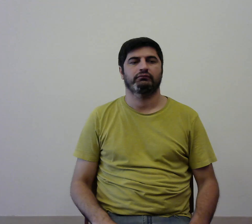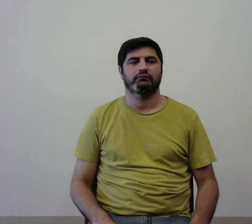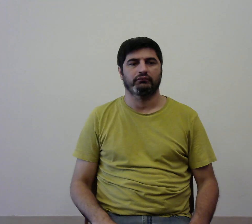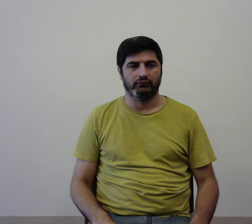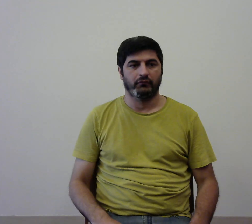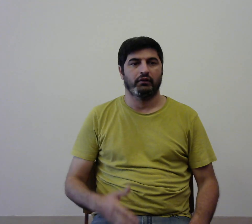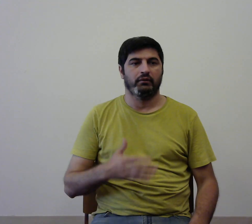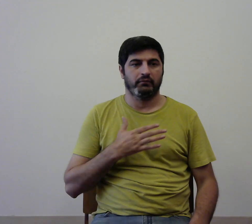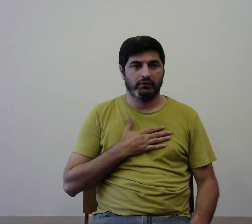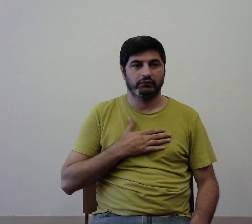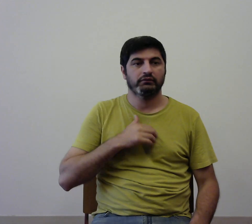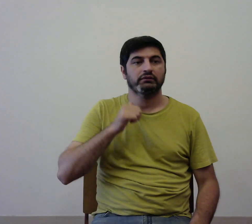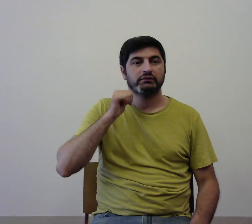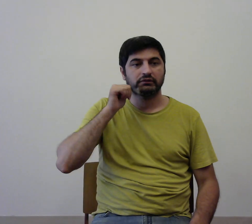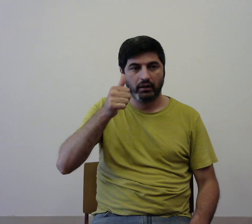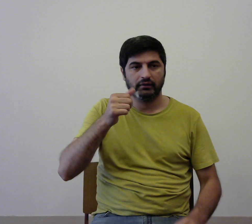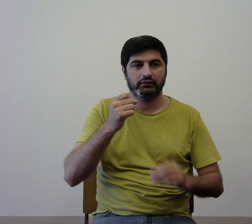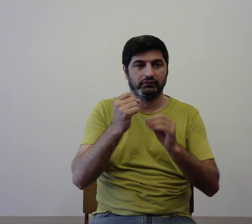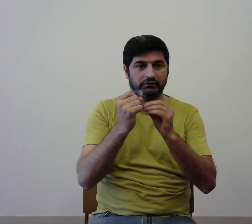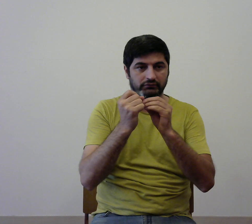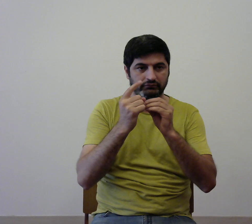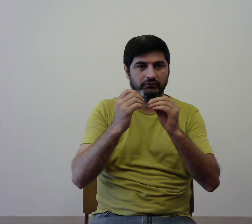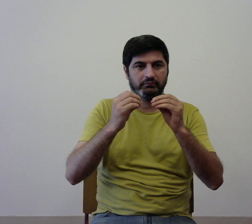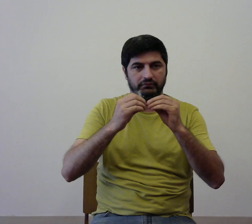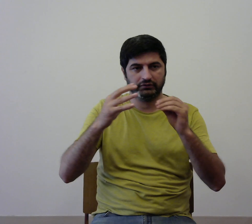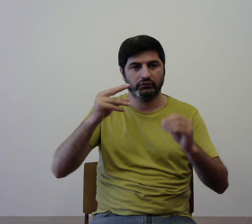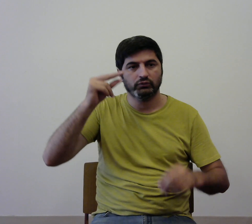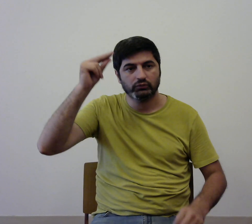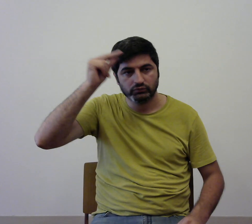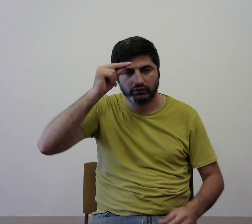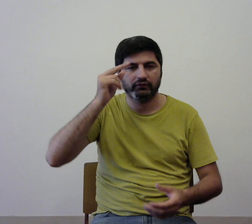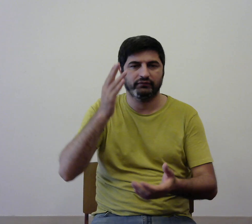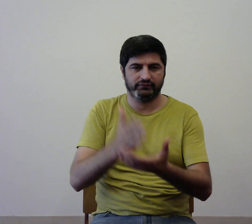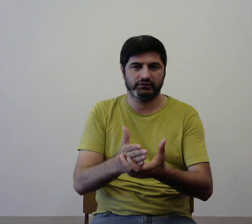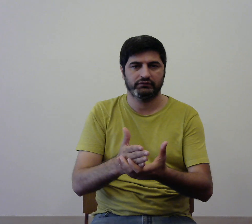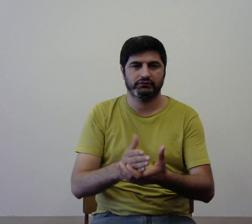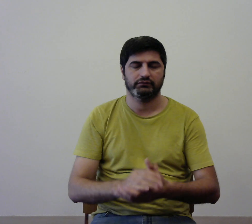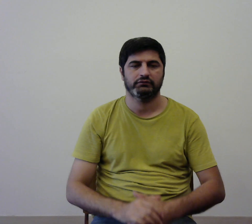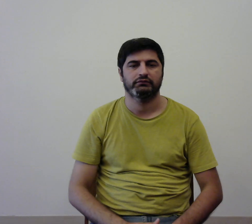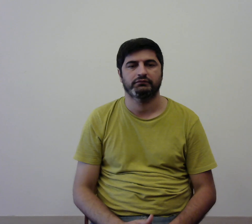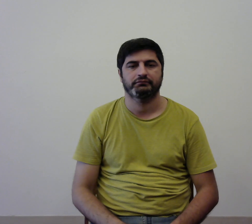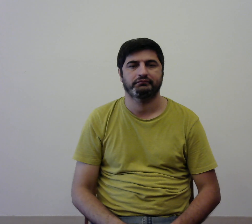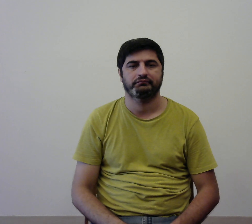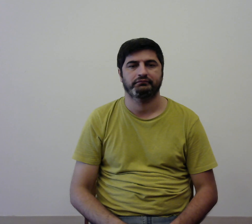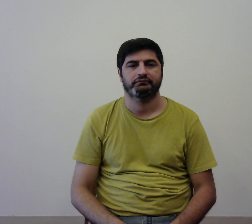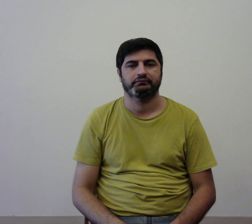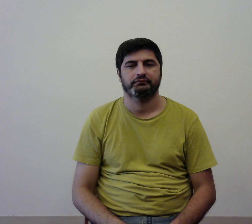Mənim sabah 11:15-də dərsim var